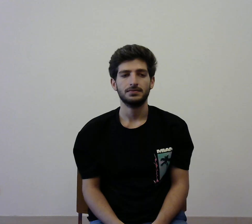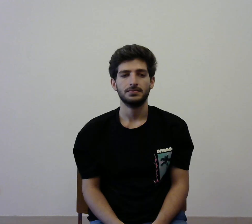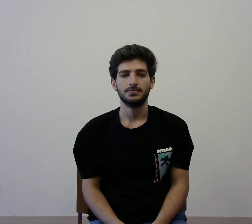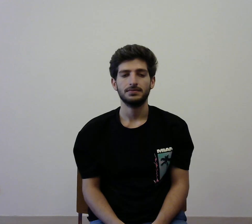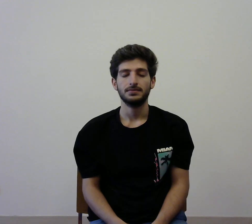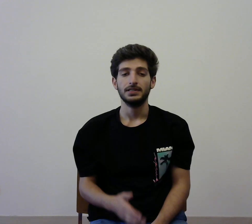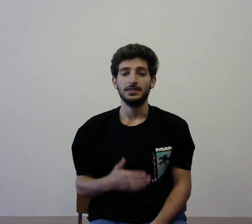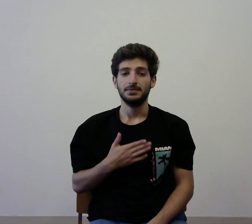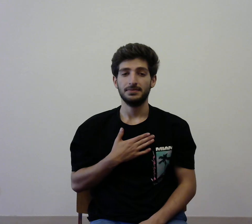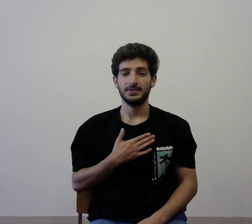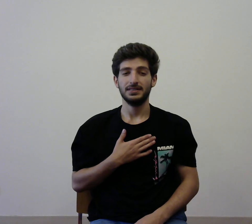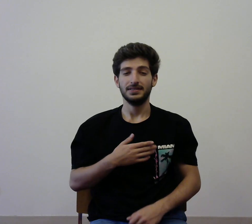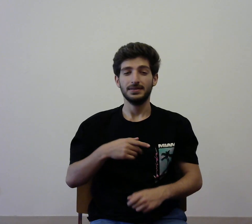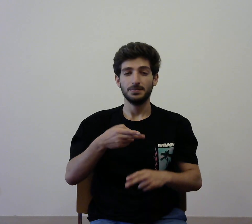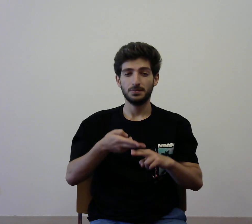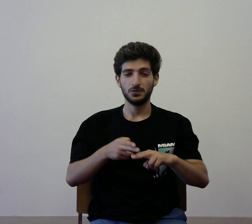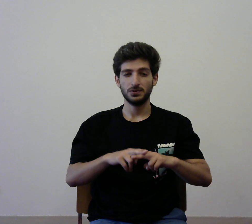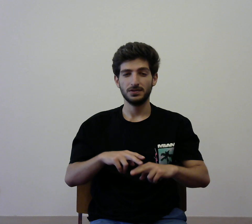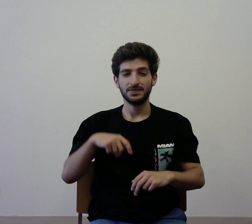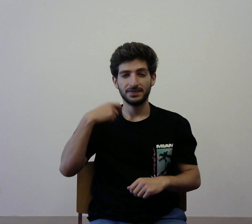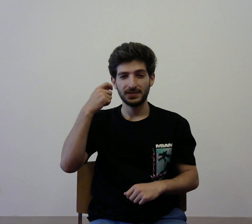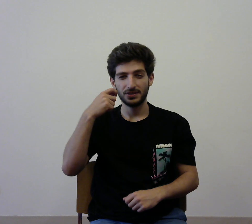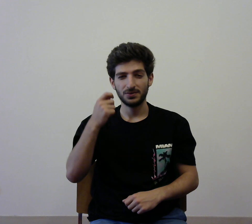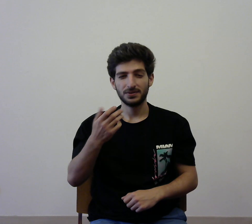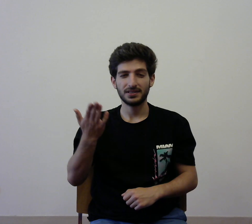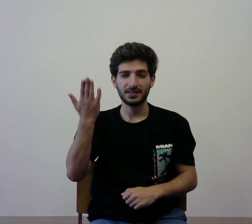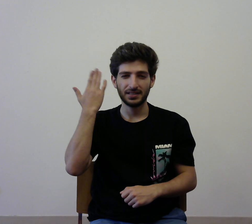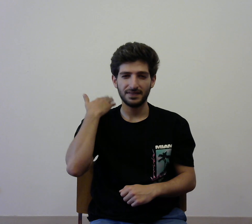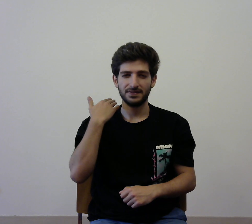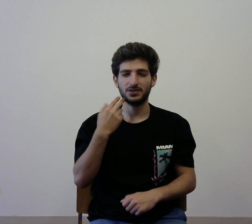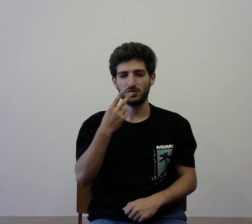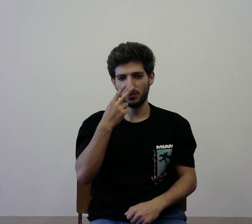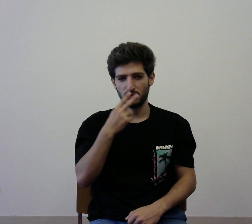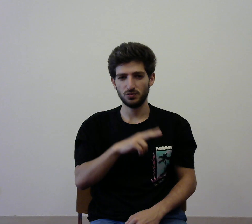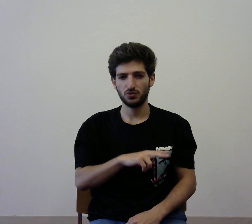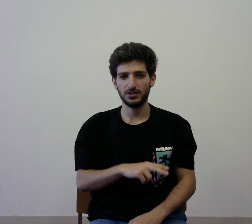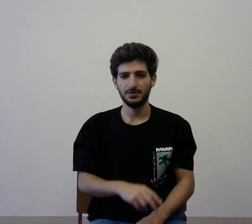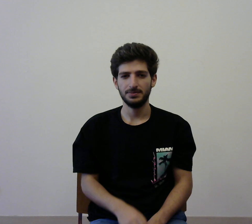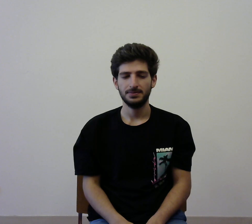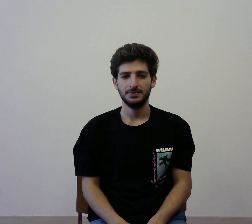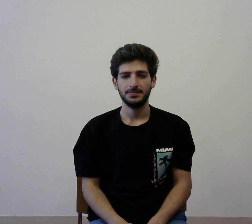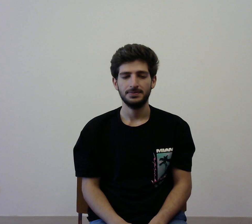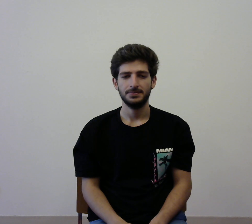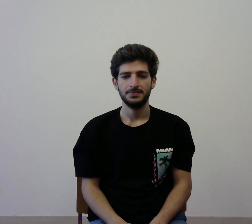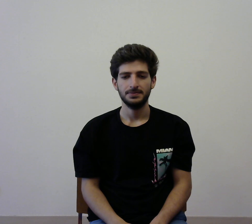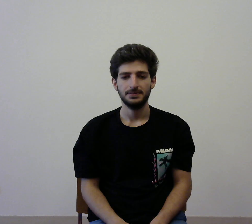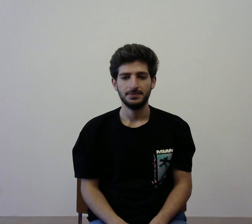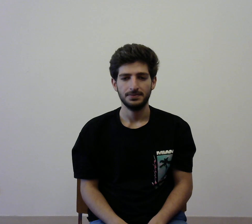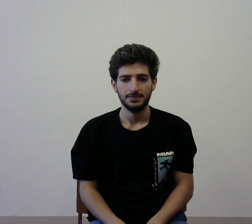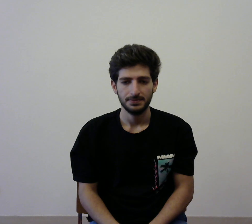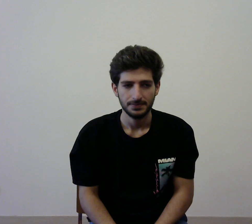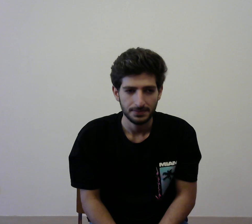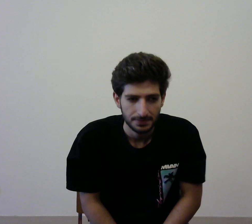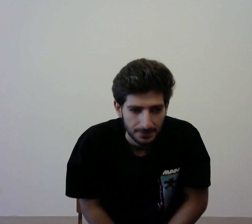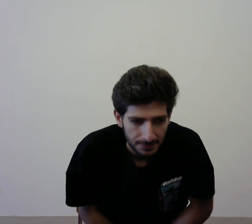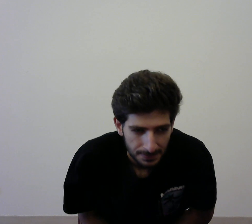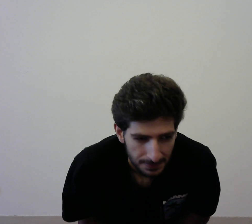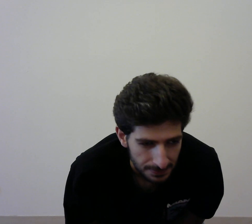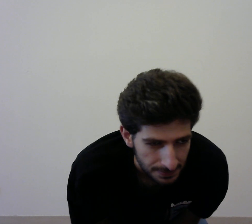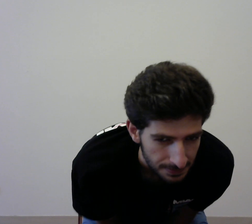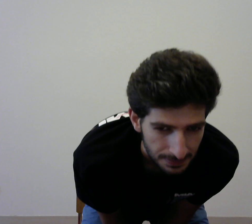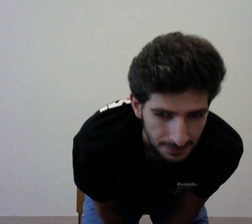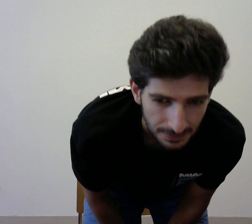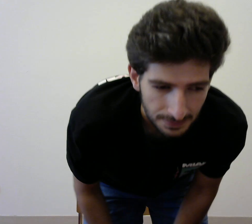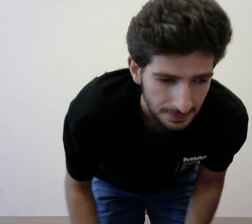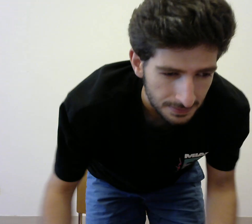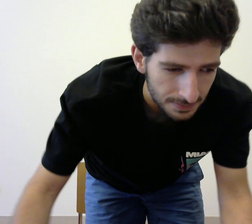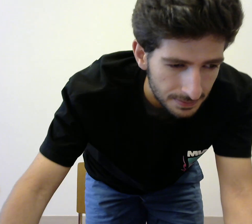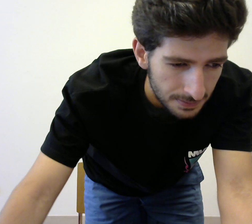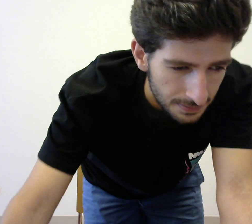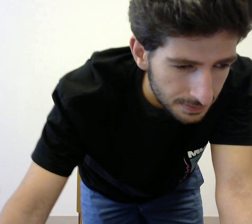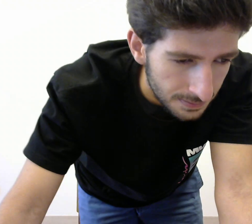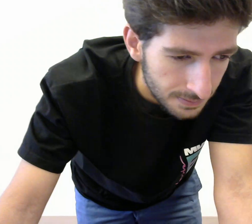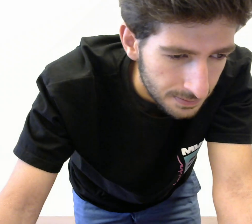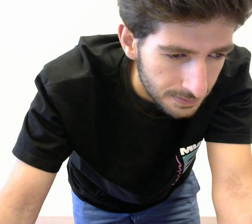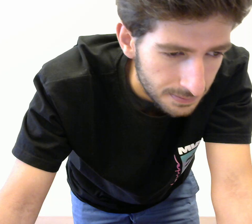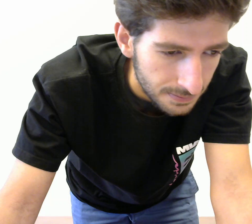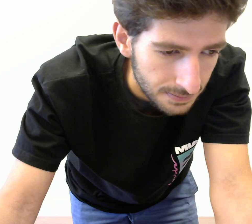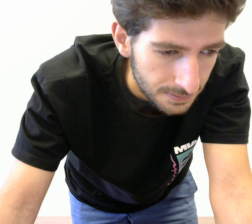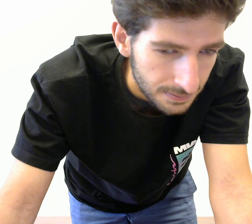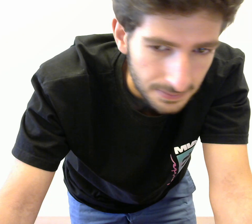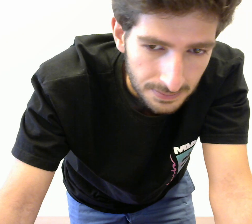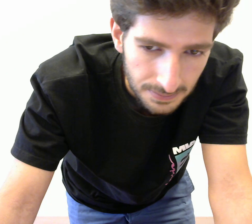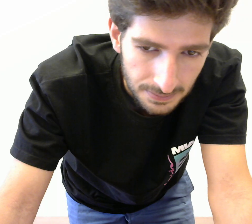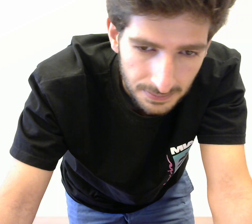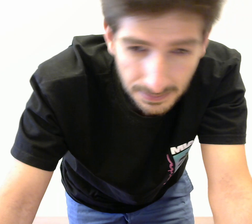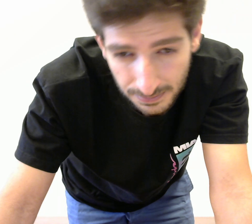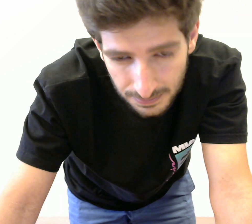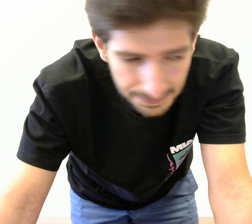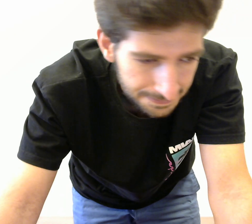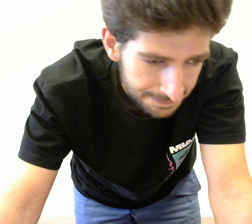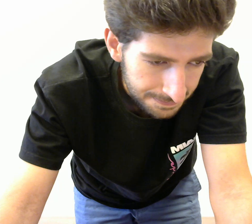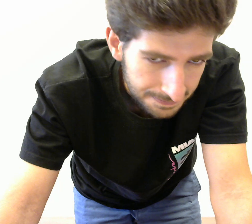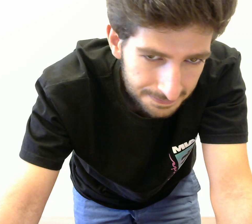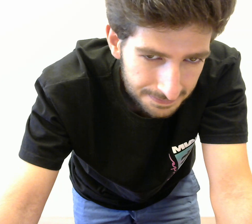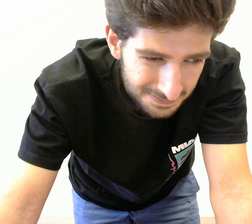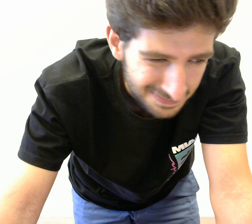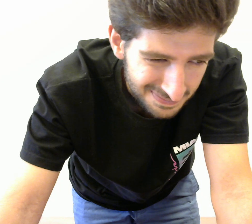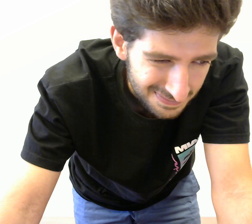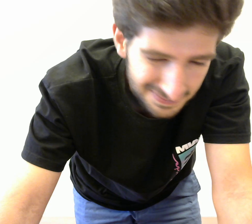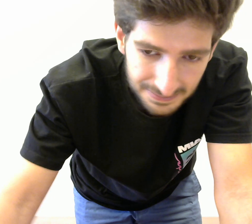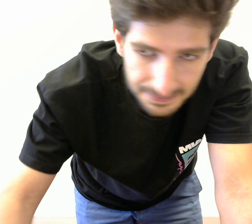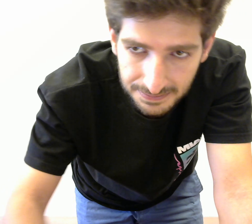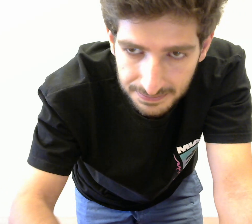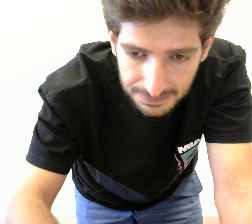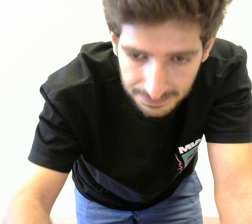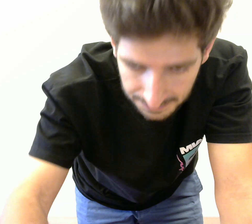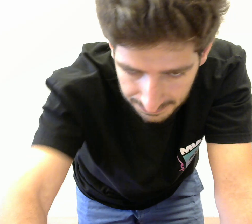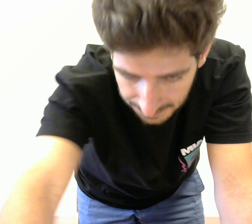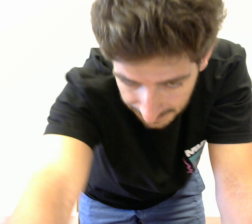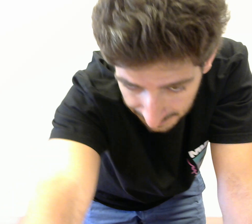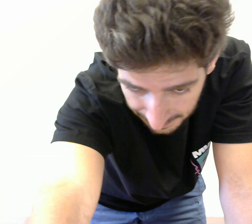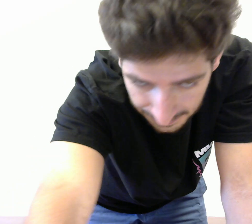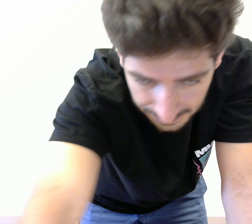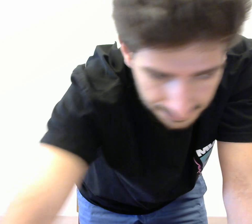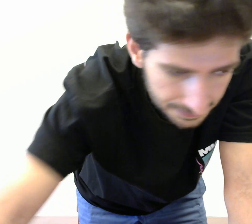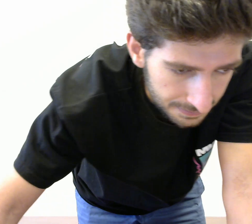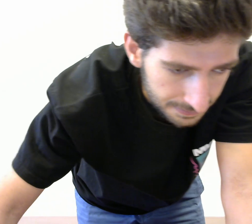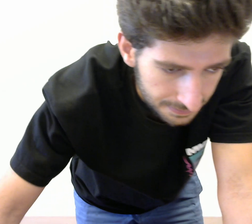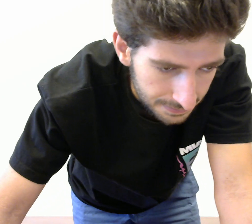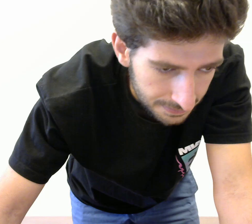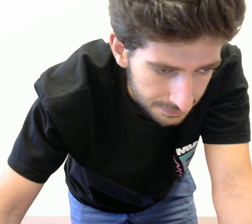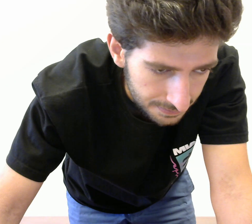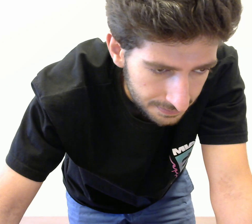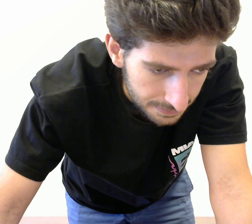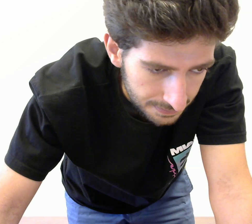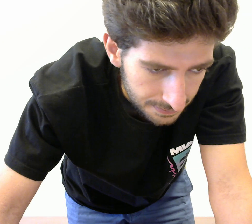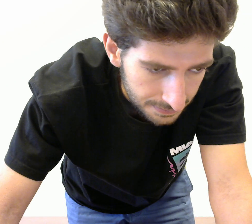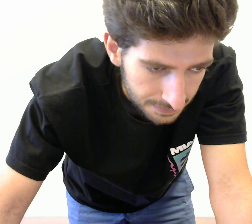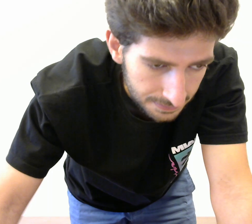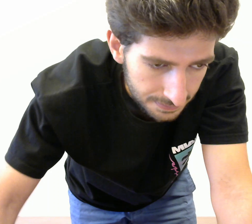Mən bu videonu daha əvvəl görmüşəm